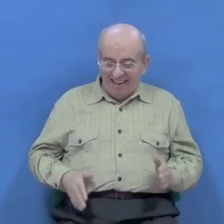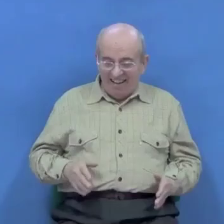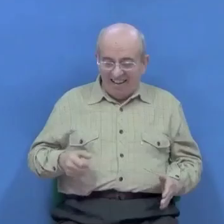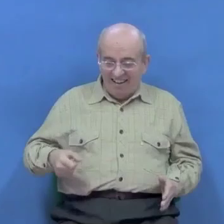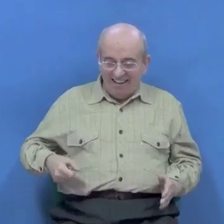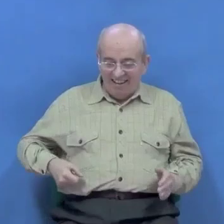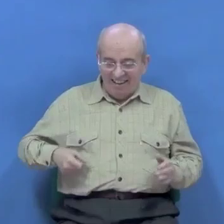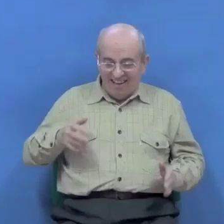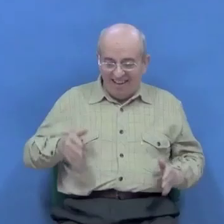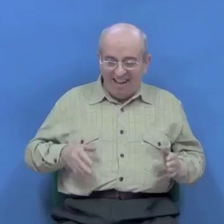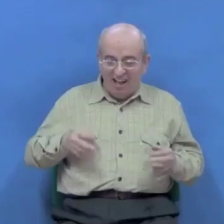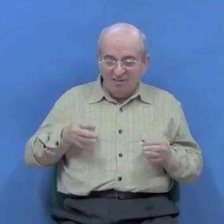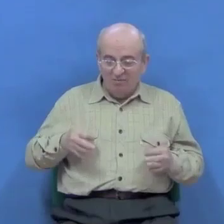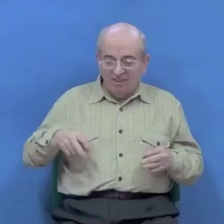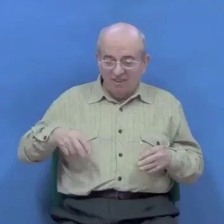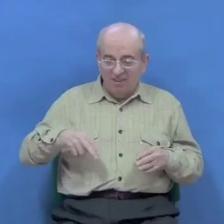Biegnie z walizką.